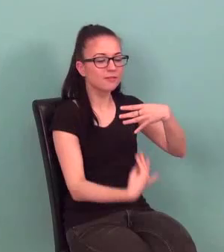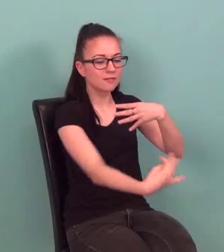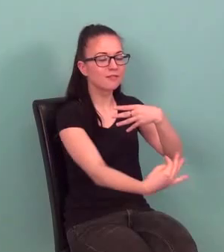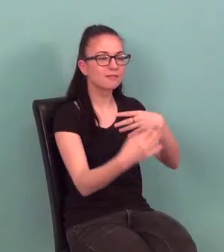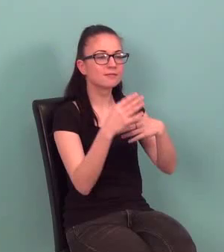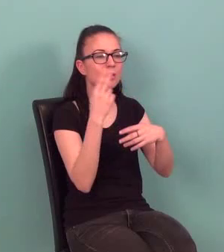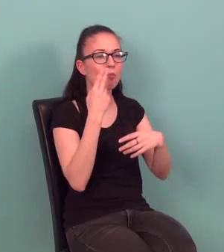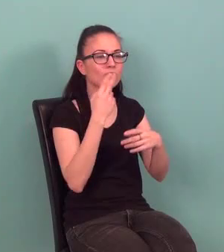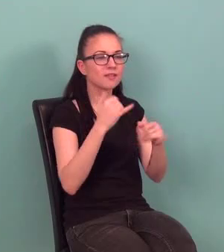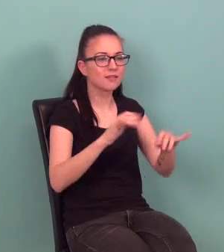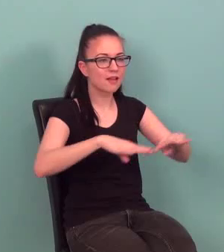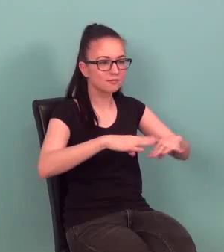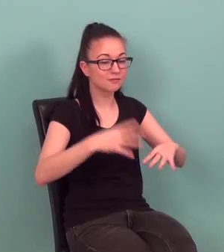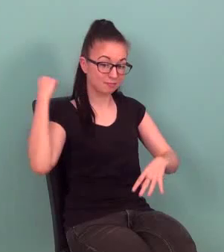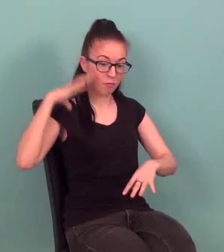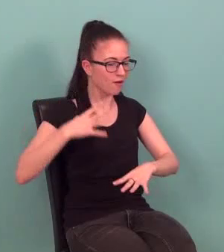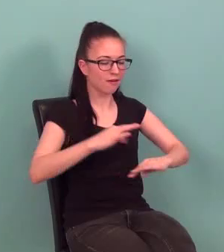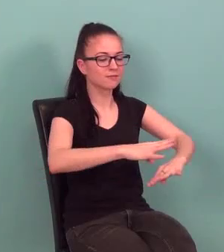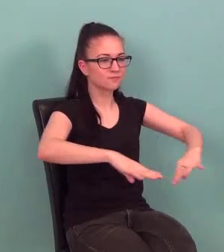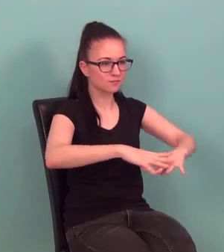W czasie komuny były inne bagażniki, nie z tyłu, ale z przodu.